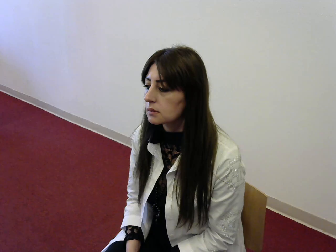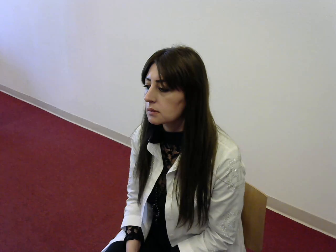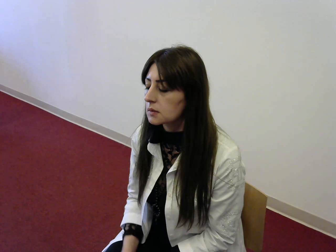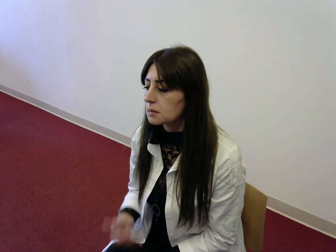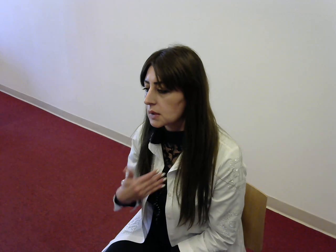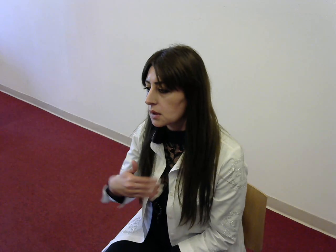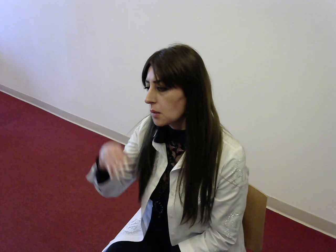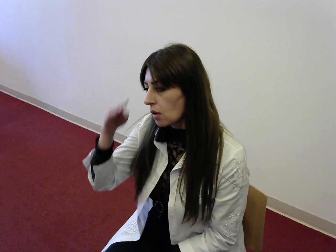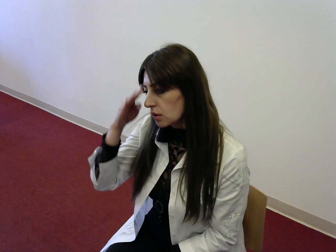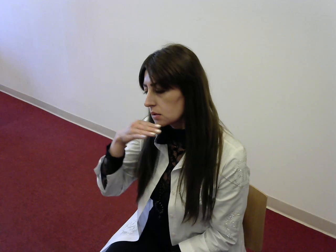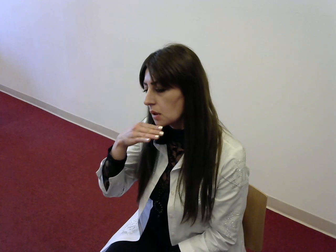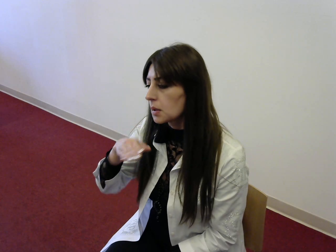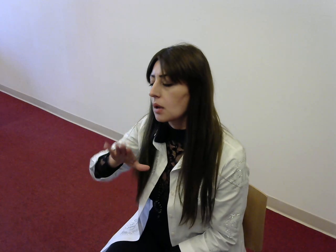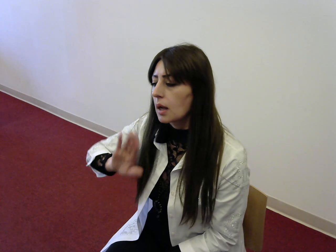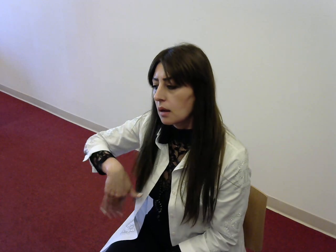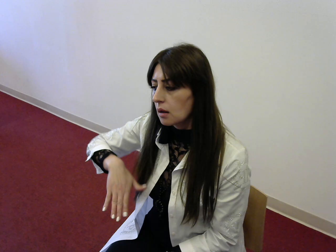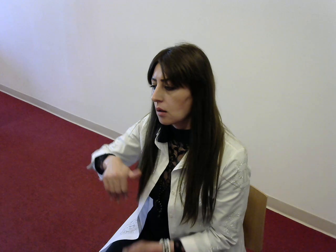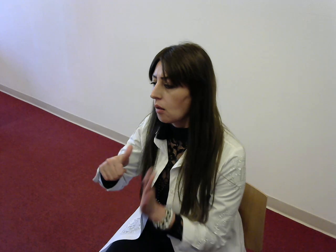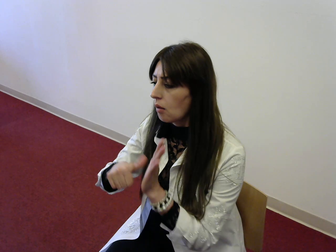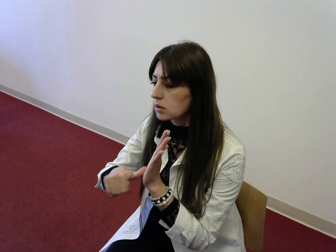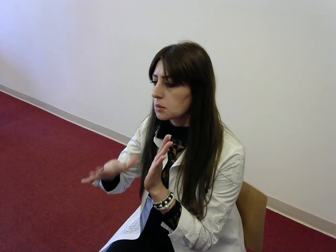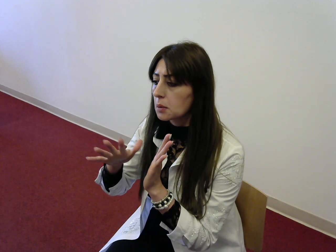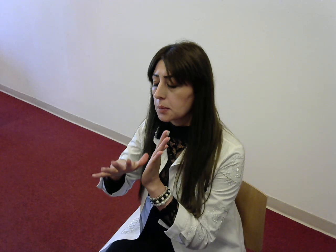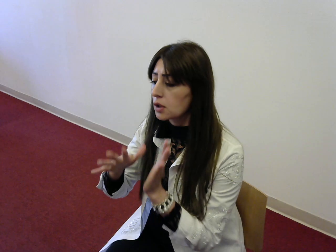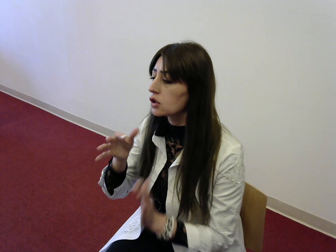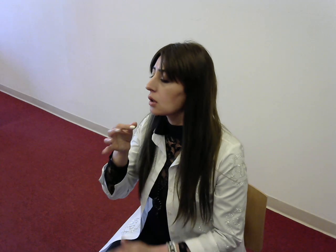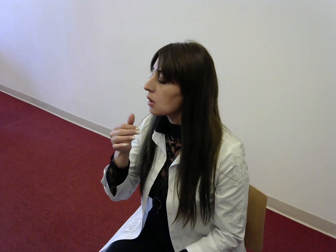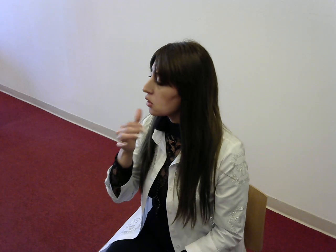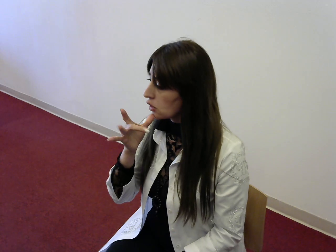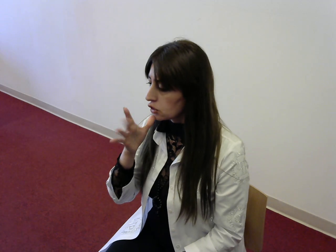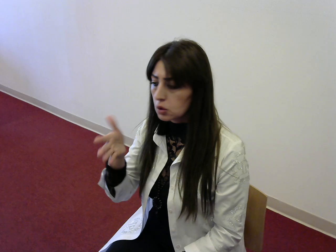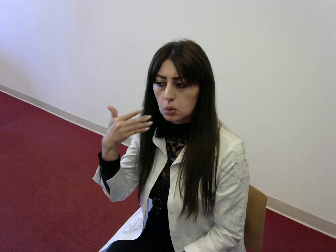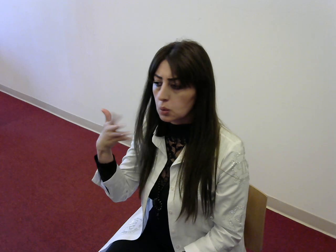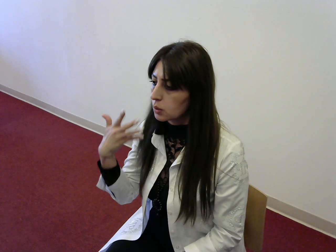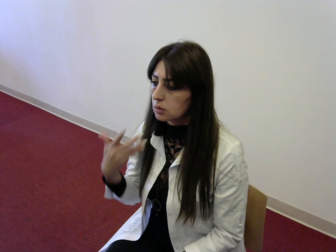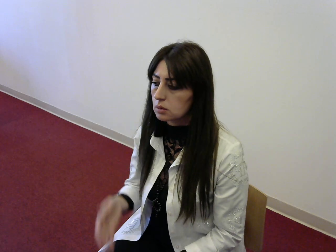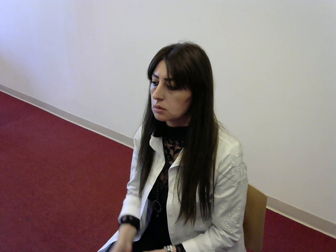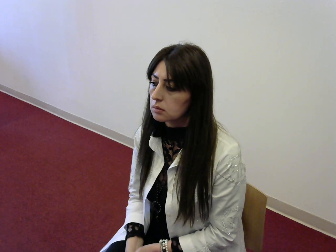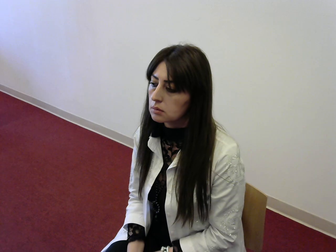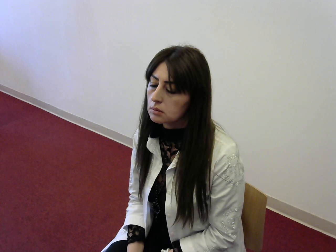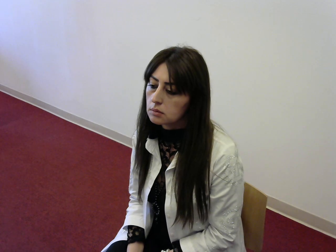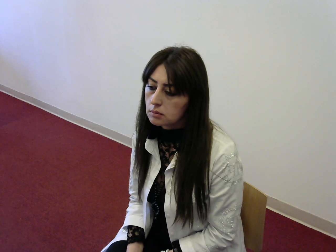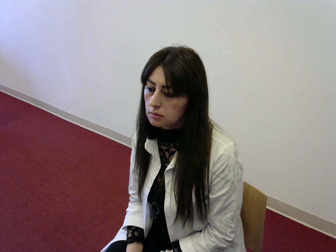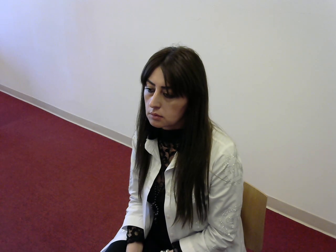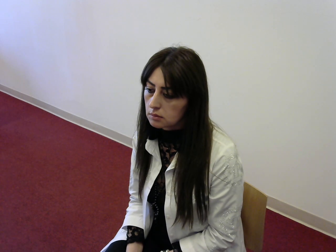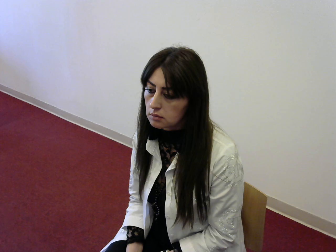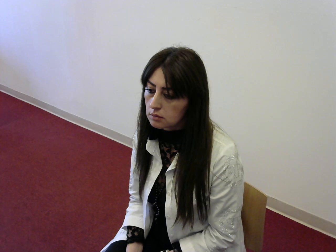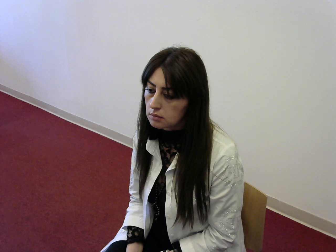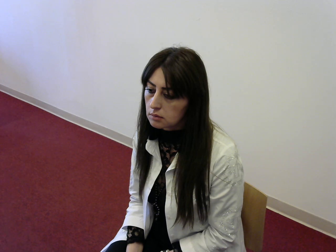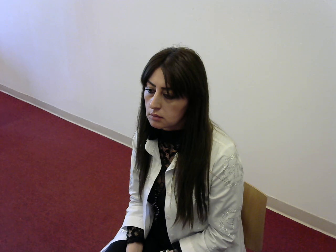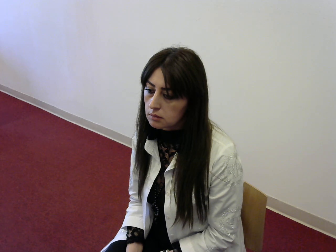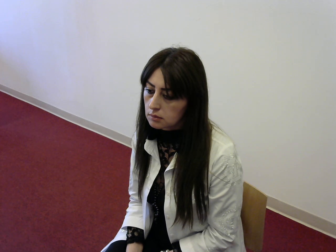Mənim atamın hələ 65 yaşı olmayıb